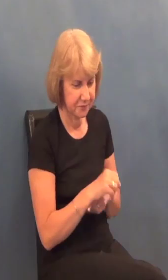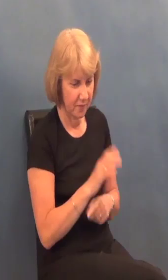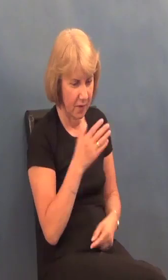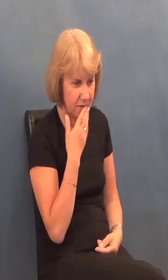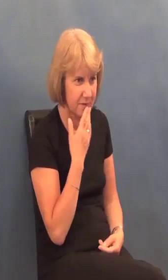Nie przejmuję się.